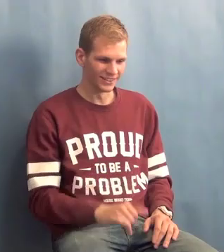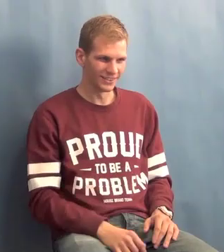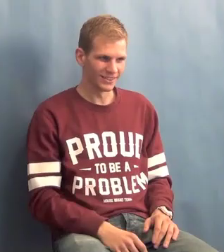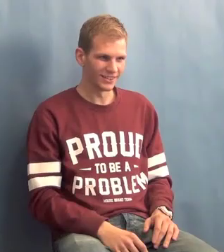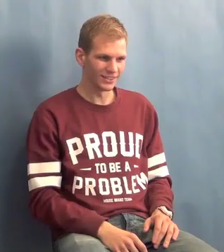Inne.